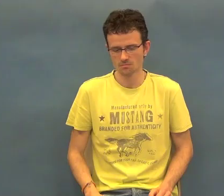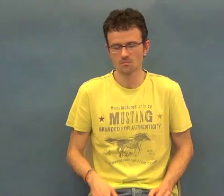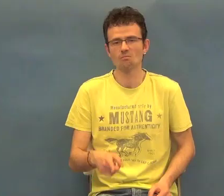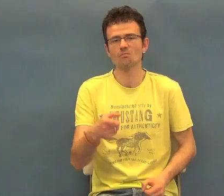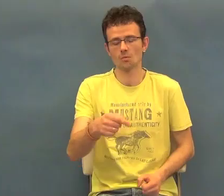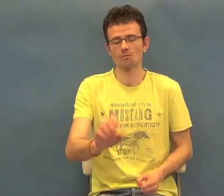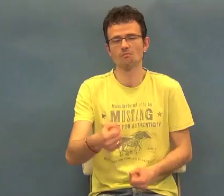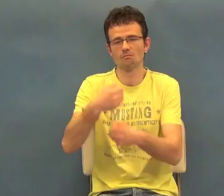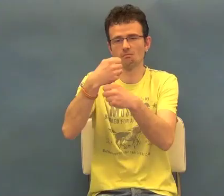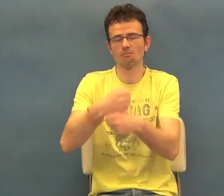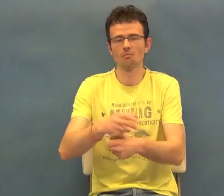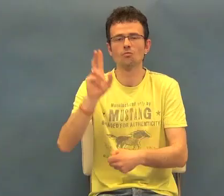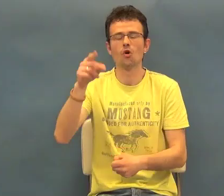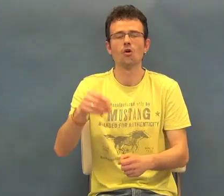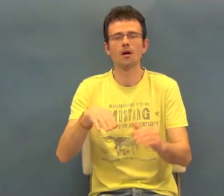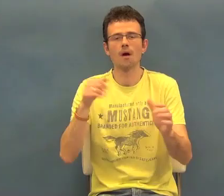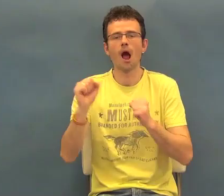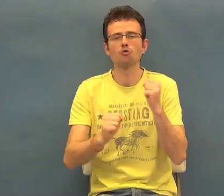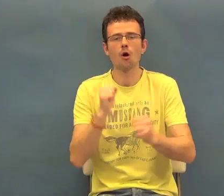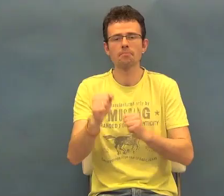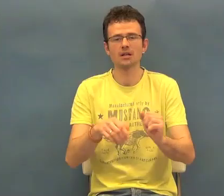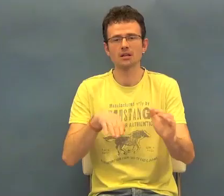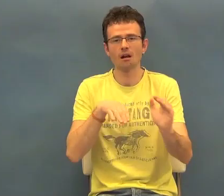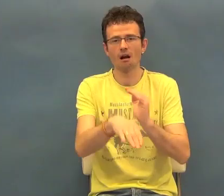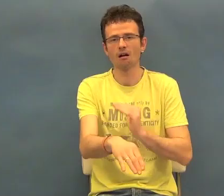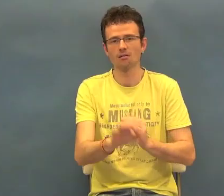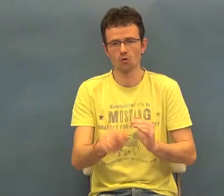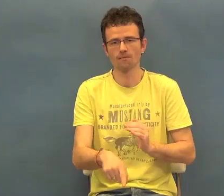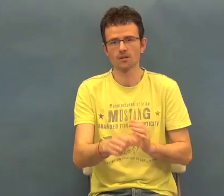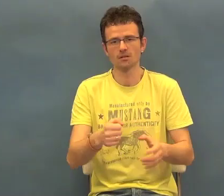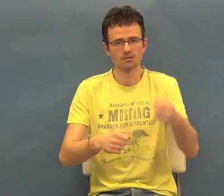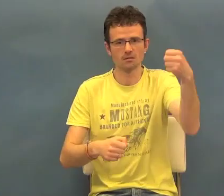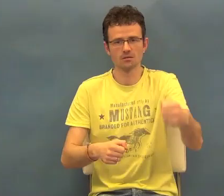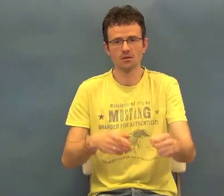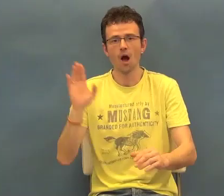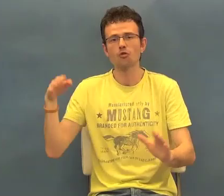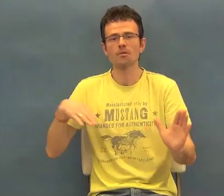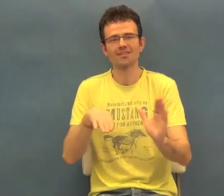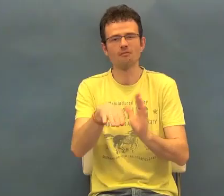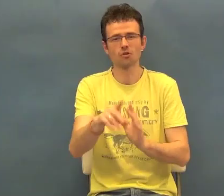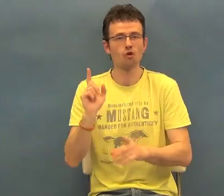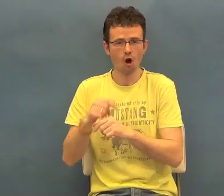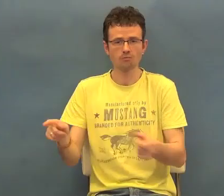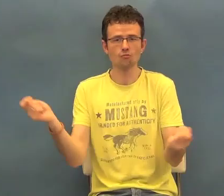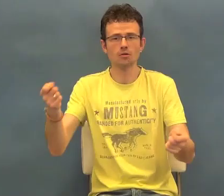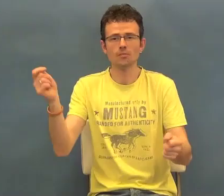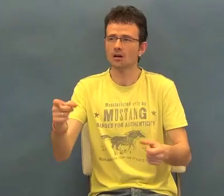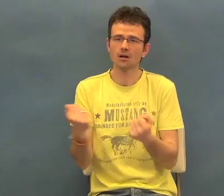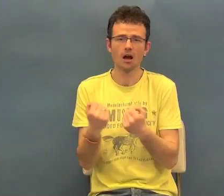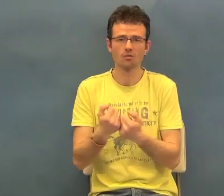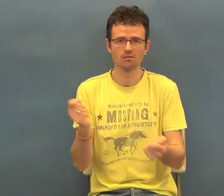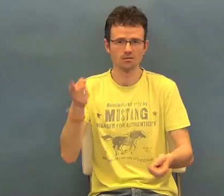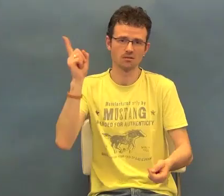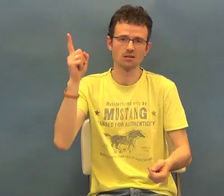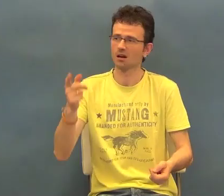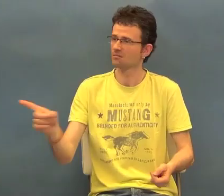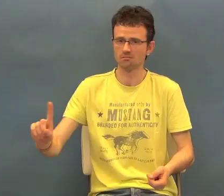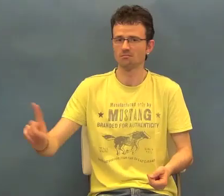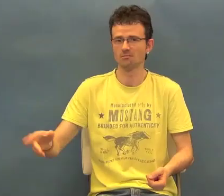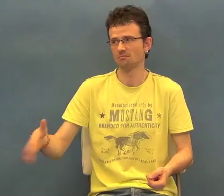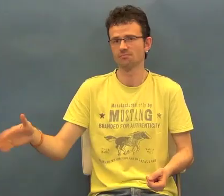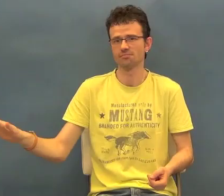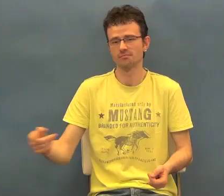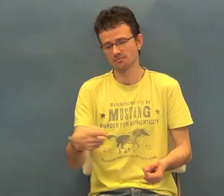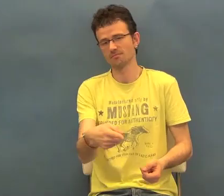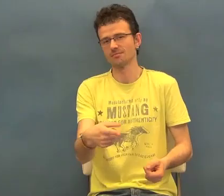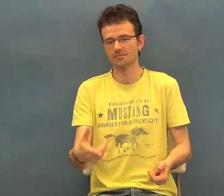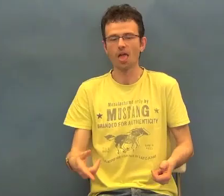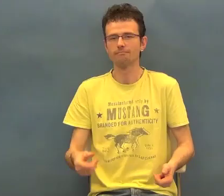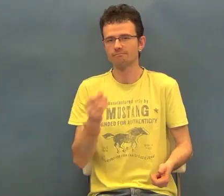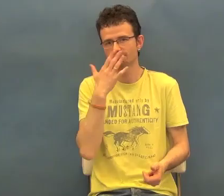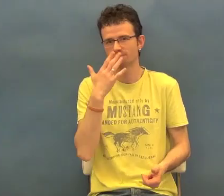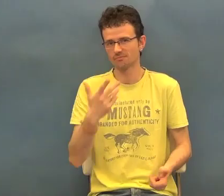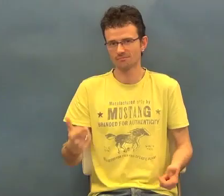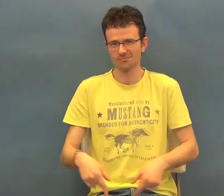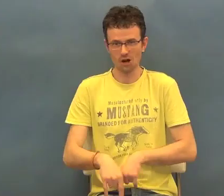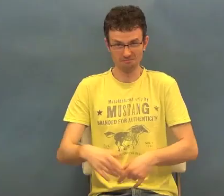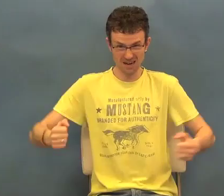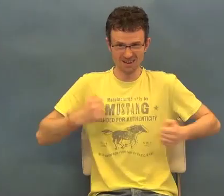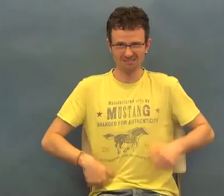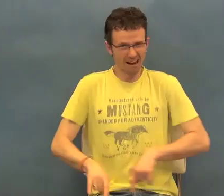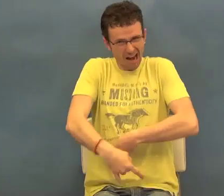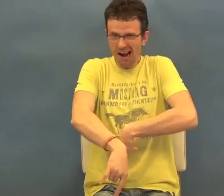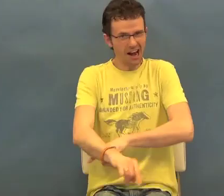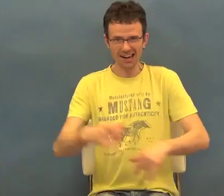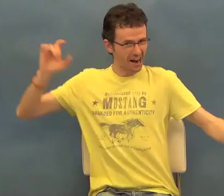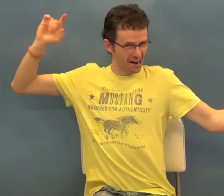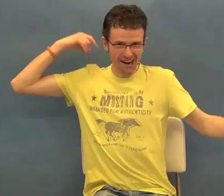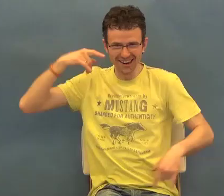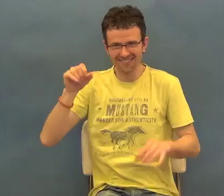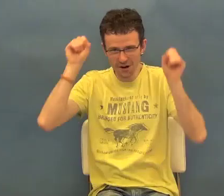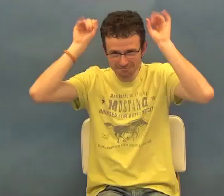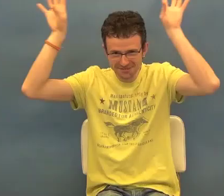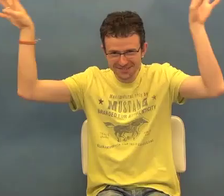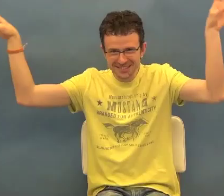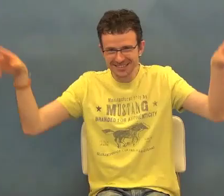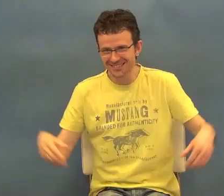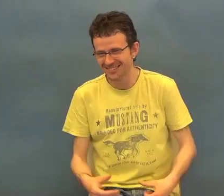Może ten znak jest w automyjni, tam to tylko samochody się myje. W Krakowie ktoś odpycha konia, ponieważ tak nie wolno. Dla koni to bolesne.